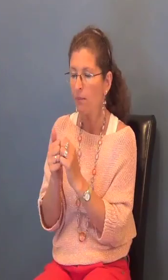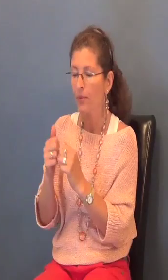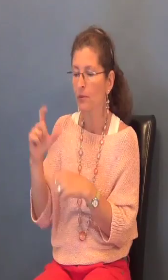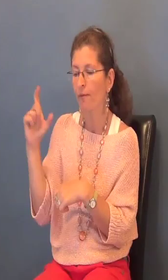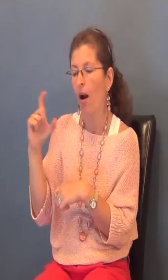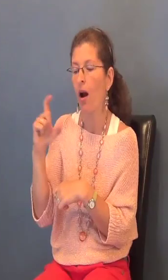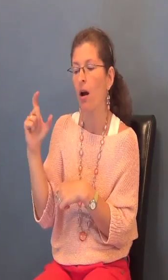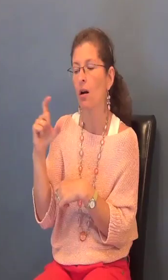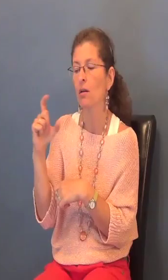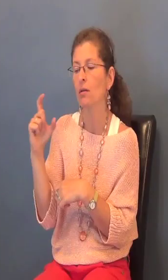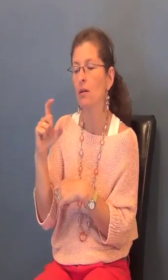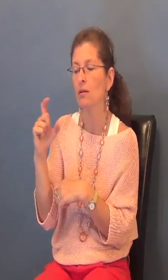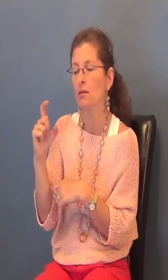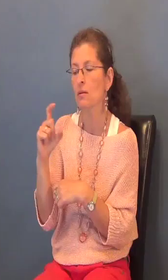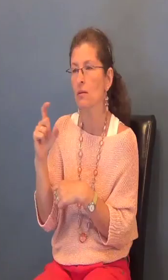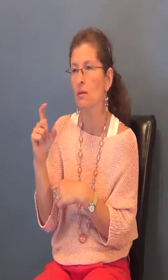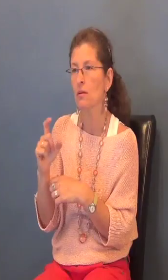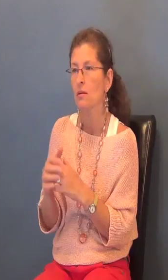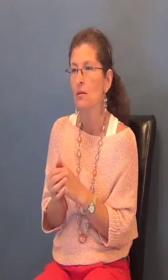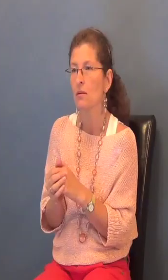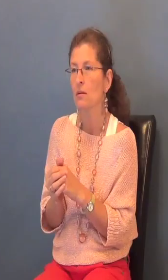Albo czwartek?